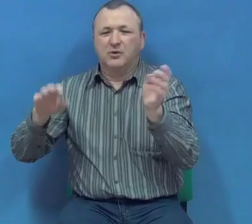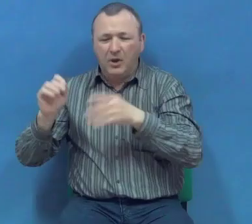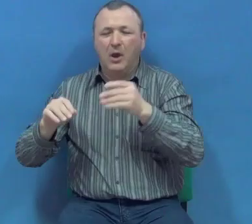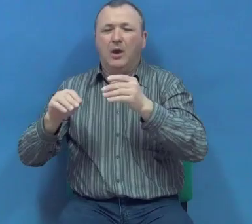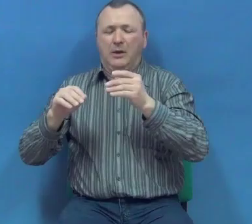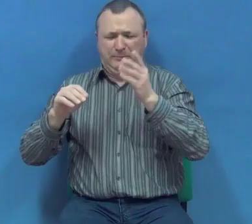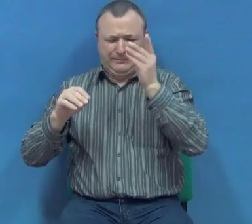Zapomniałem, poczekaj.